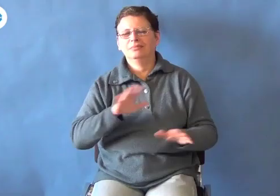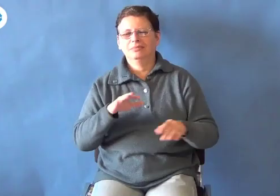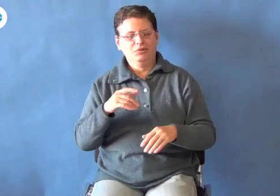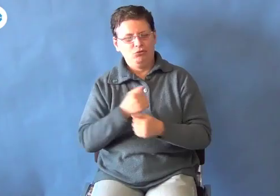I już.